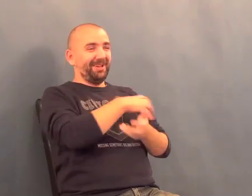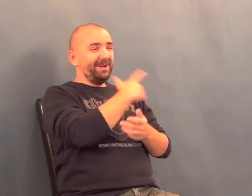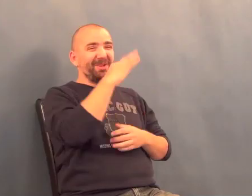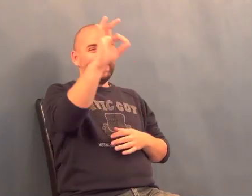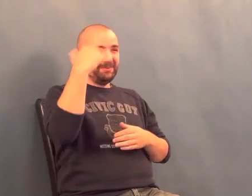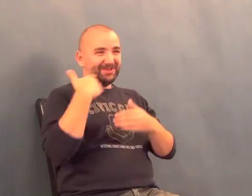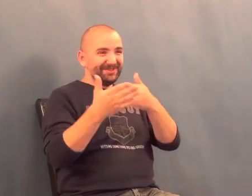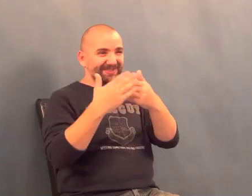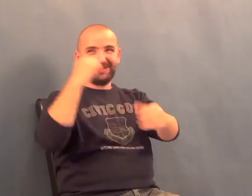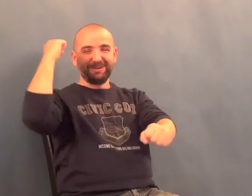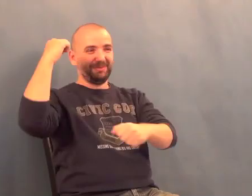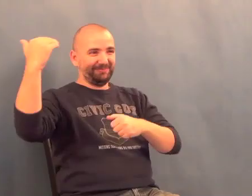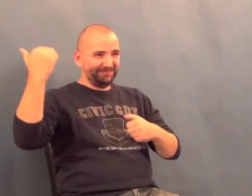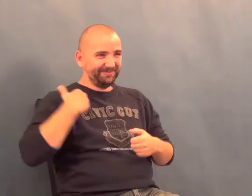Mówią, że walili w jego drzwi.